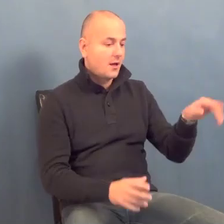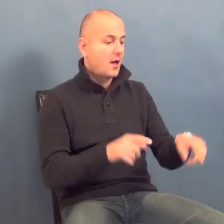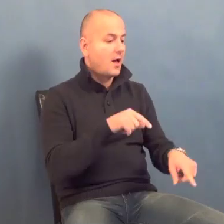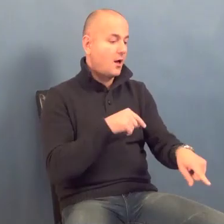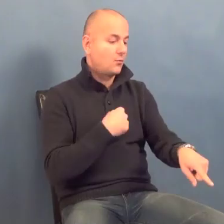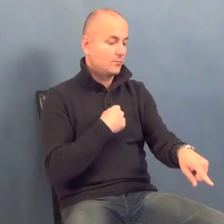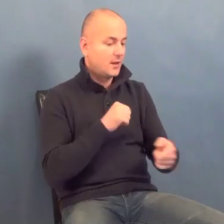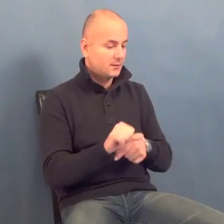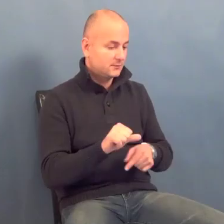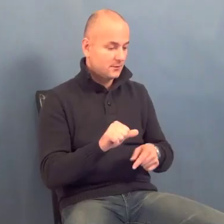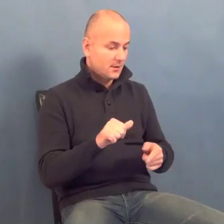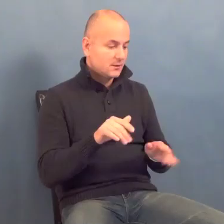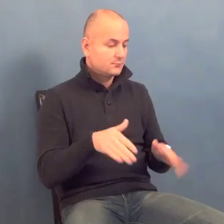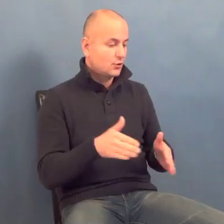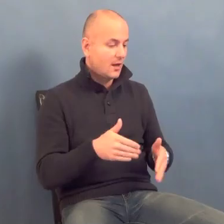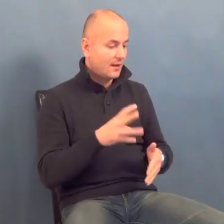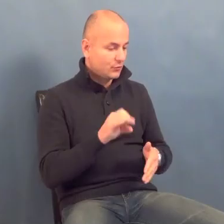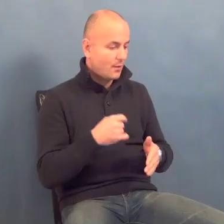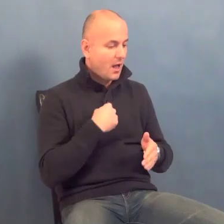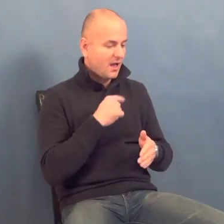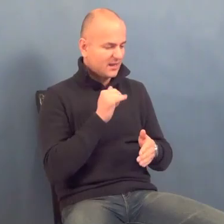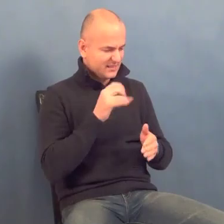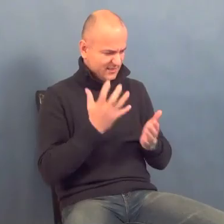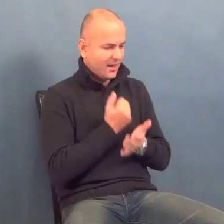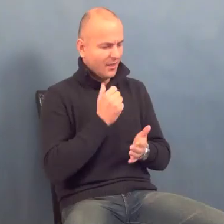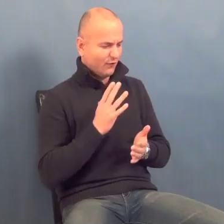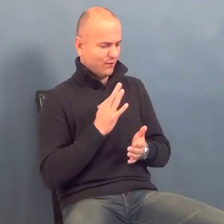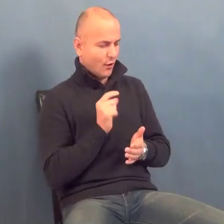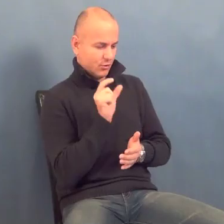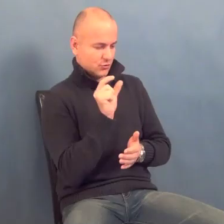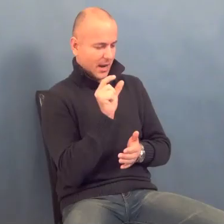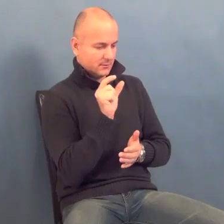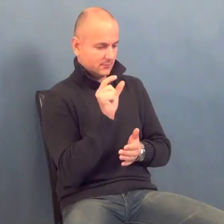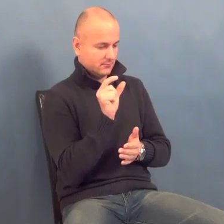U mnie jest sprzątanie w domu, ale znajdę wolny czas.